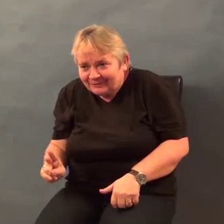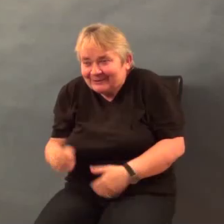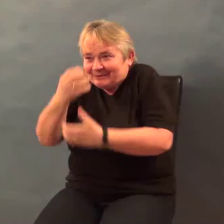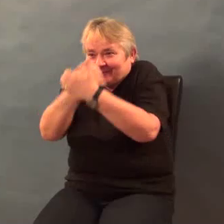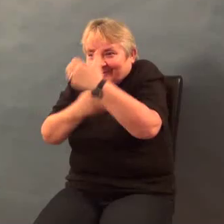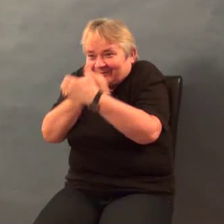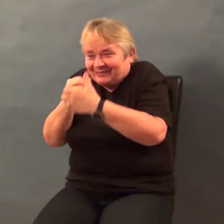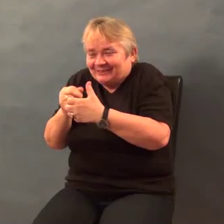Kot zaczął wspinać się po rynnie.